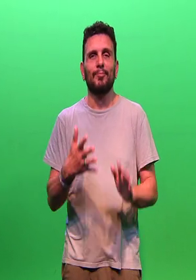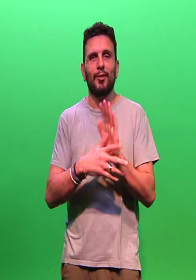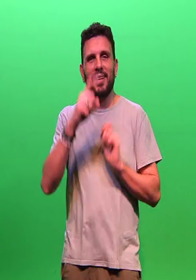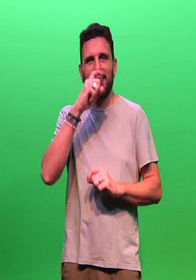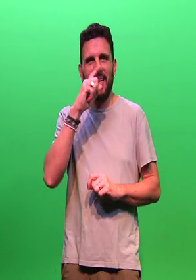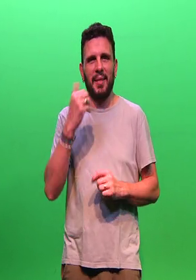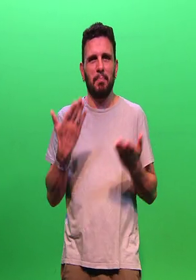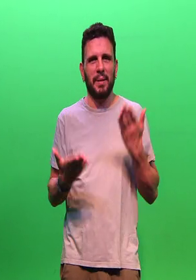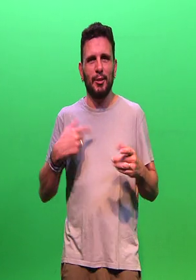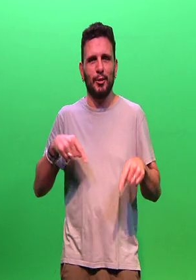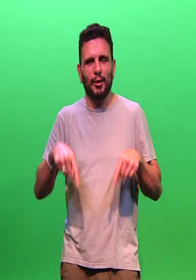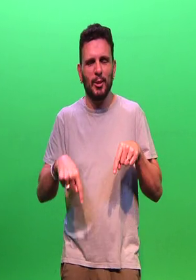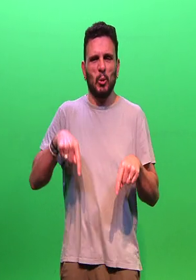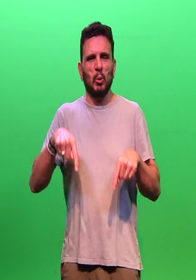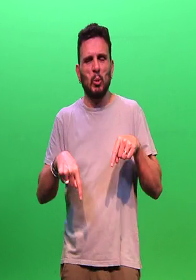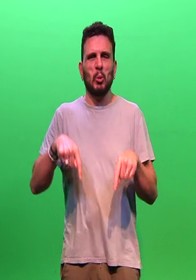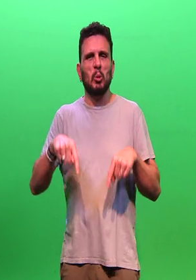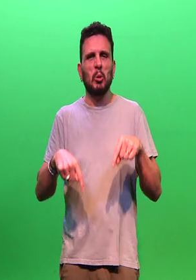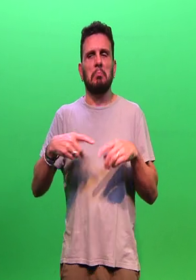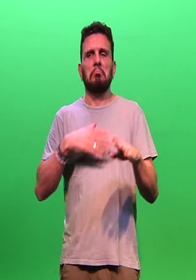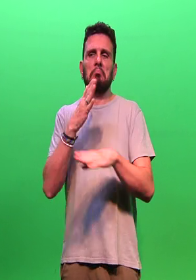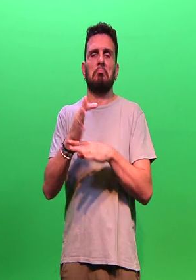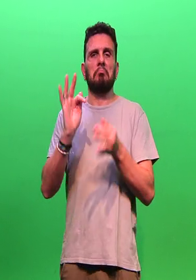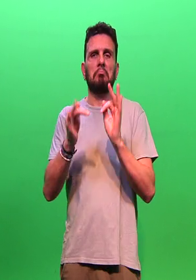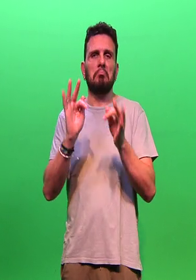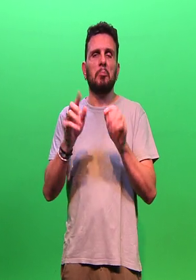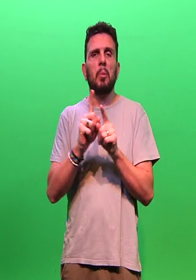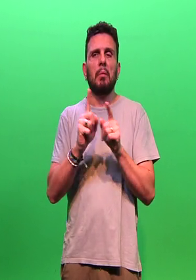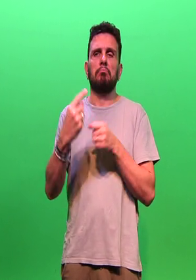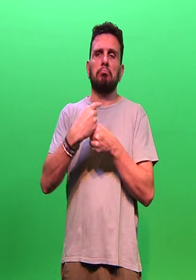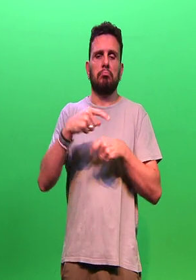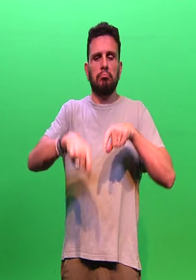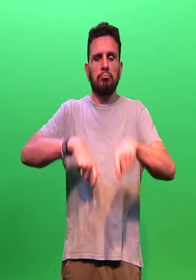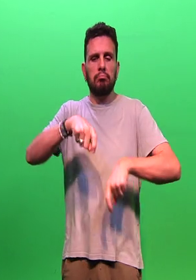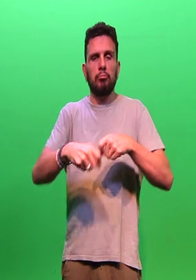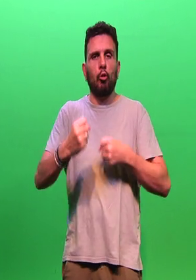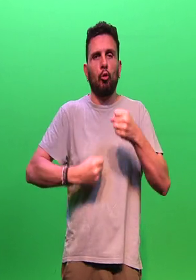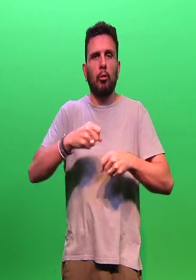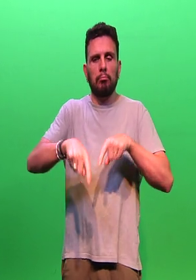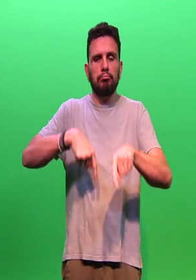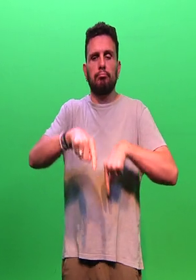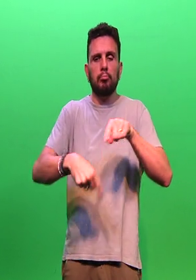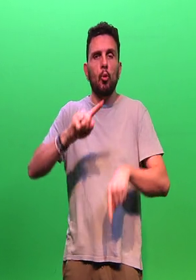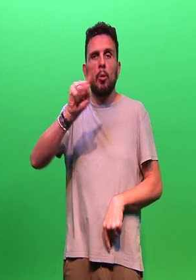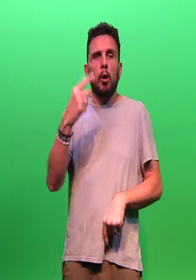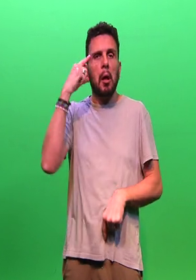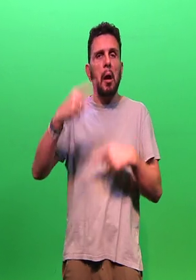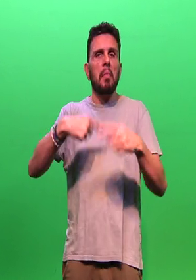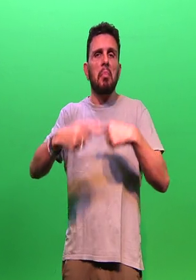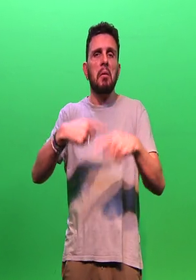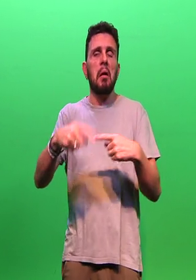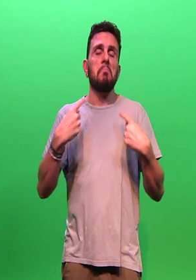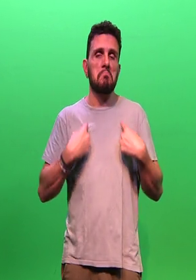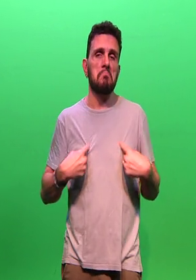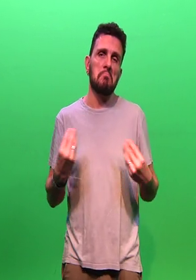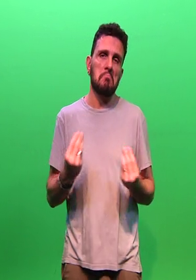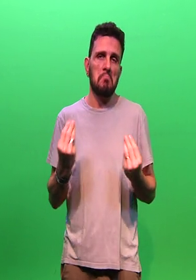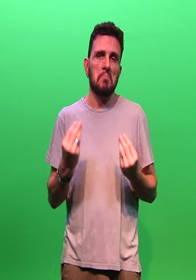Per l'edat i el pes vaig coix, però vaig a fisioteràpia i em fan córrer a la cinta una hora cada dia i em sento millor.